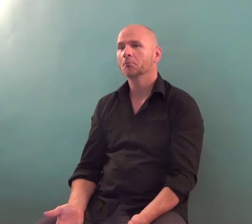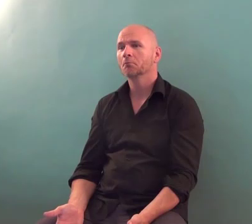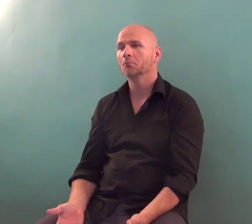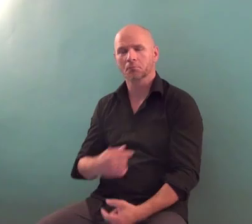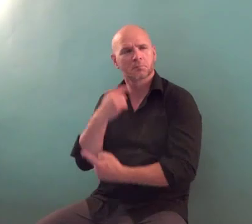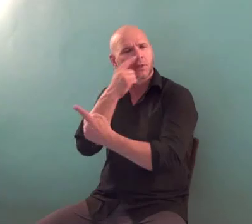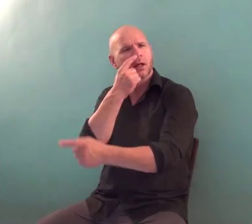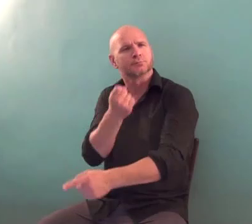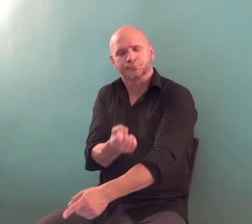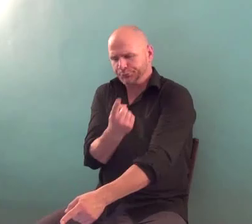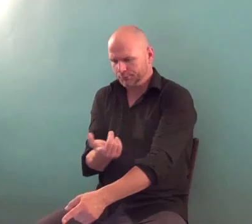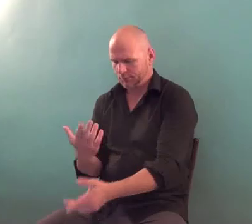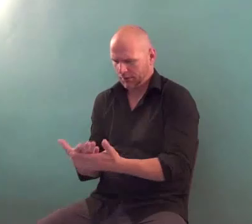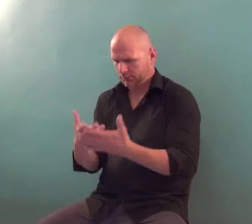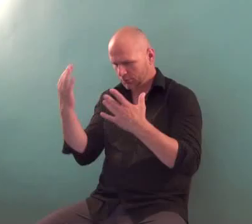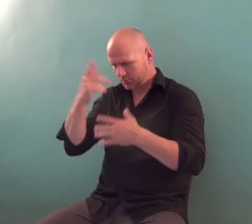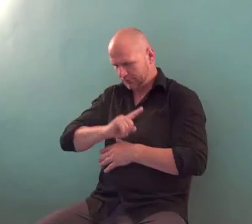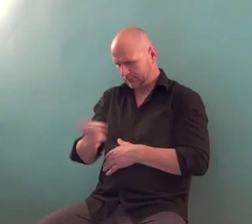Ja myślę nad tym - dlaczego nie wolno korzystać z prysznica?